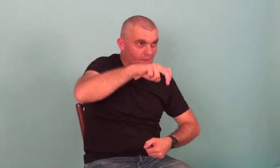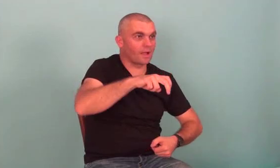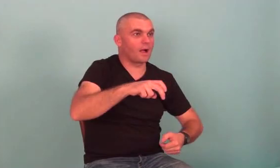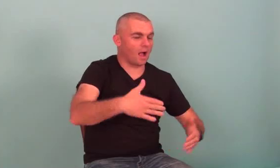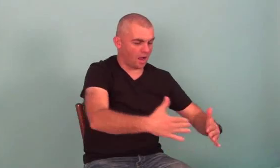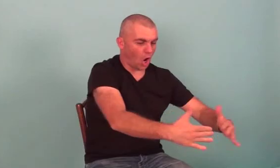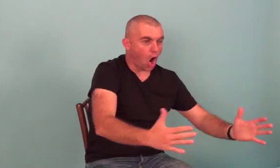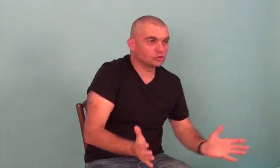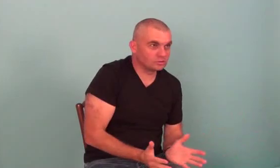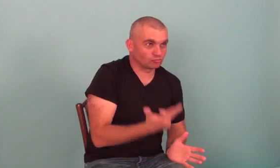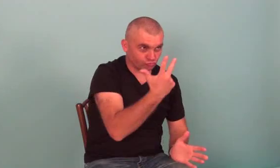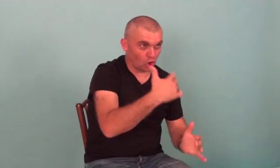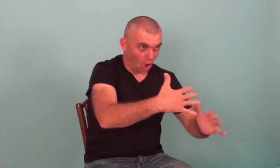Są tam trzy kosze.